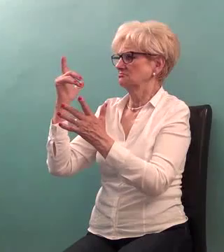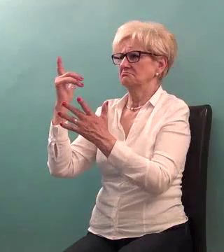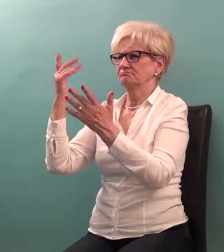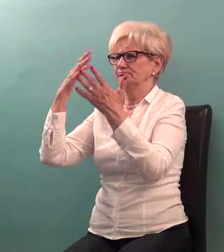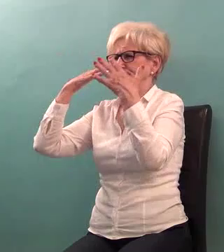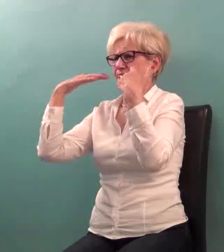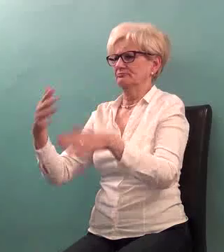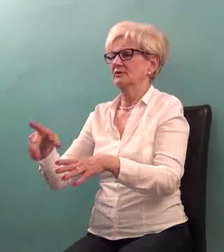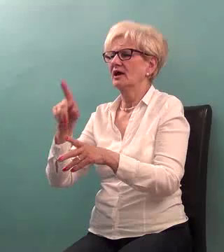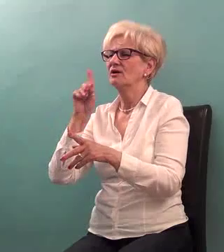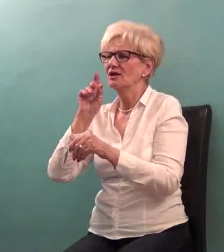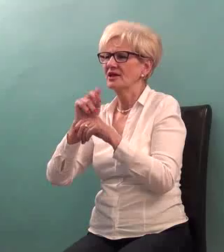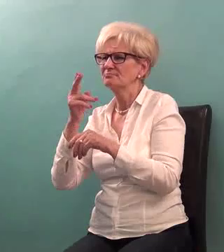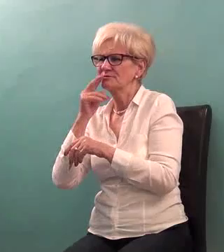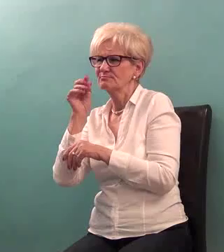Okazało się, że chłopak palił papierosa.